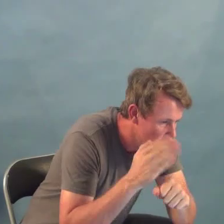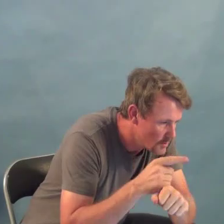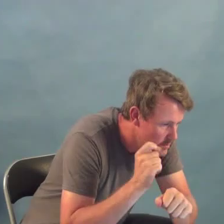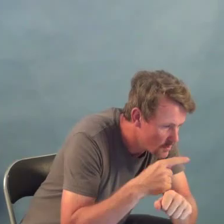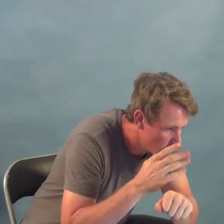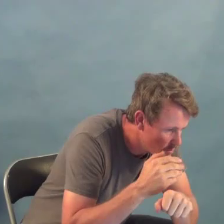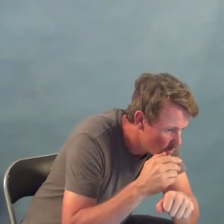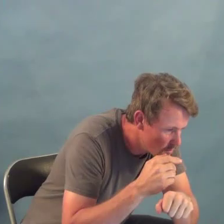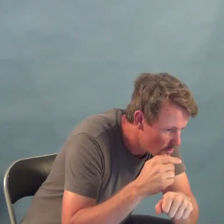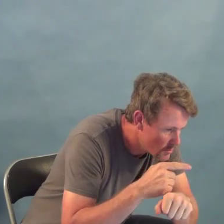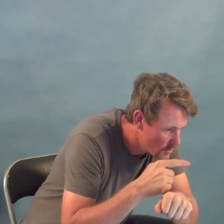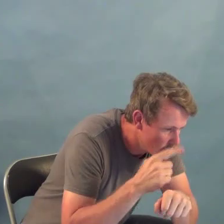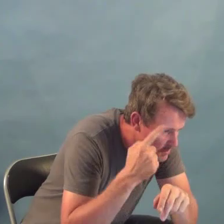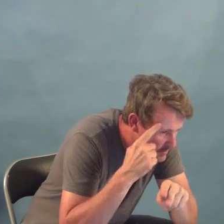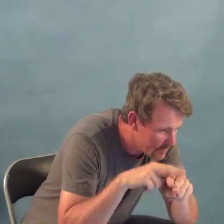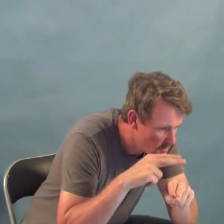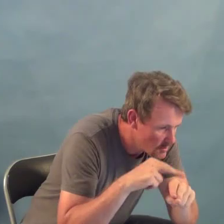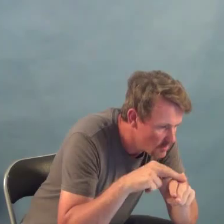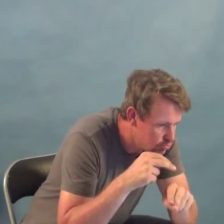A dalej, tutaj idę do fryzjera.